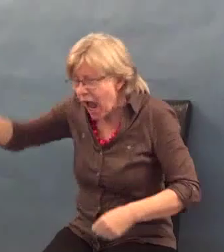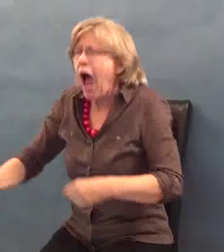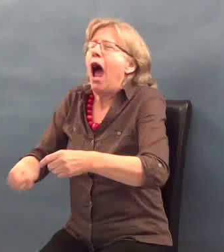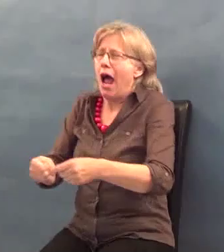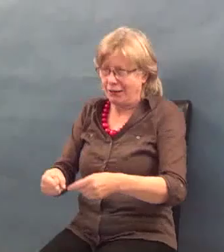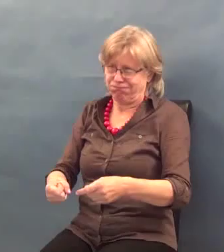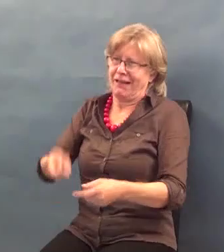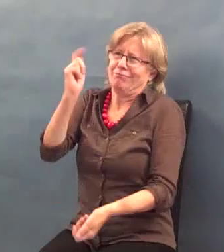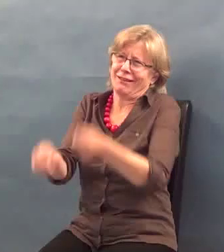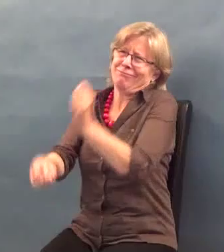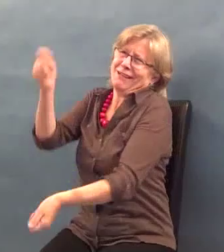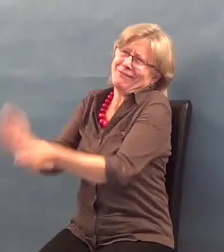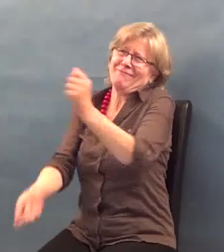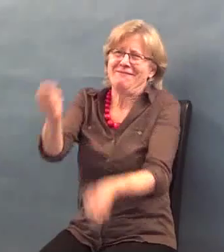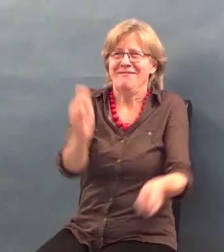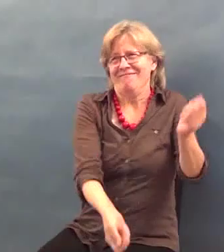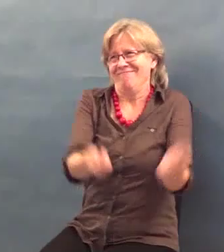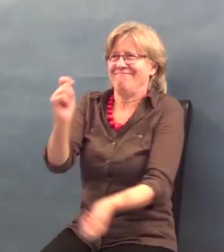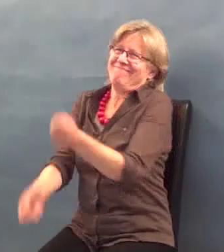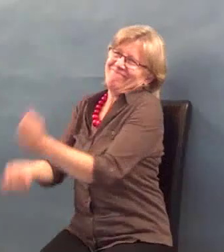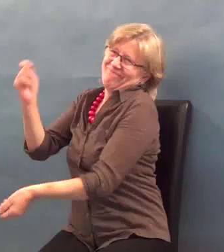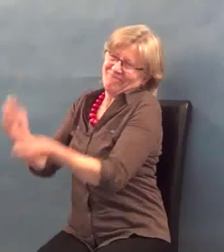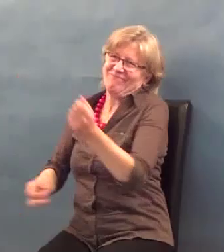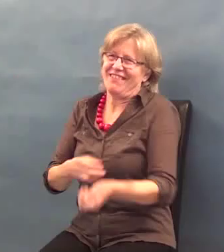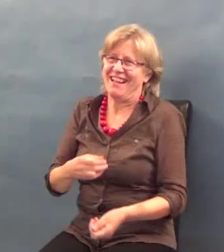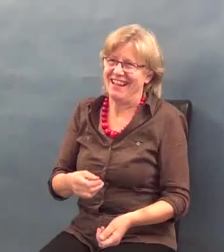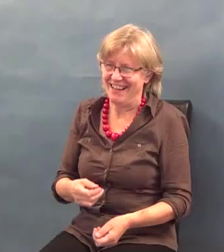Otworzyła drzwi i zdziwiła się, bo ktoś grał na cymbałkach.